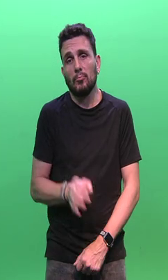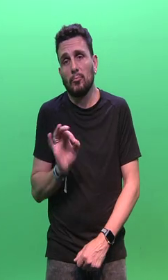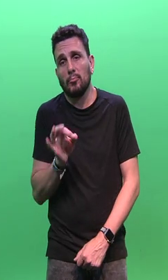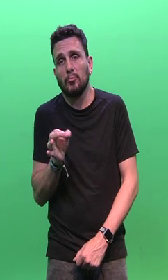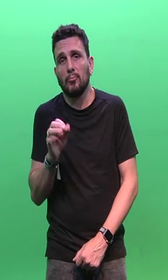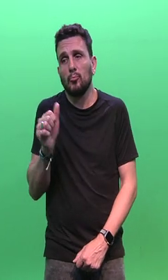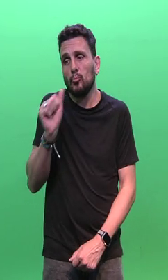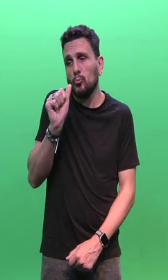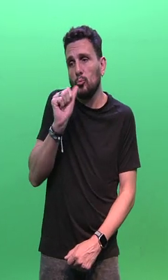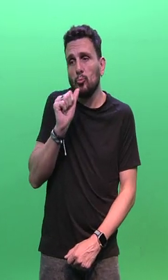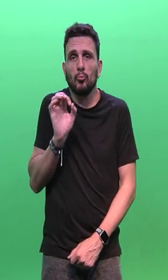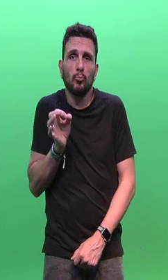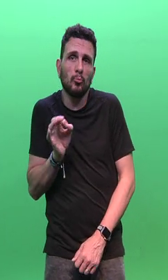Sí, bec una mica, sí.